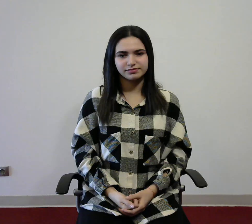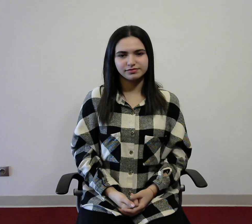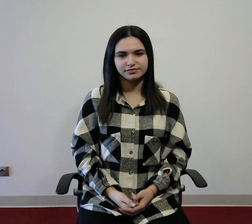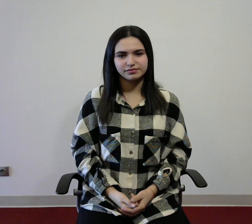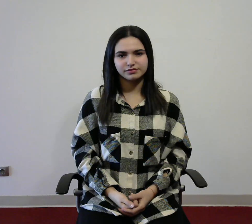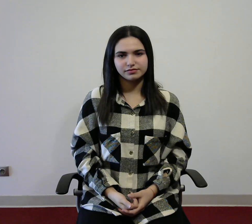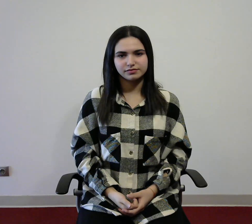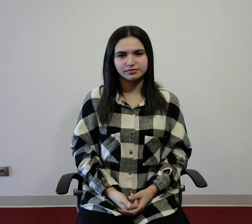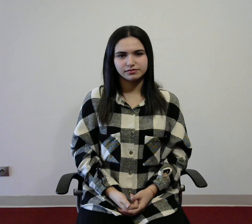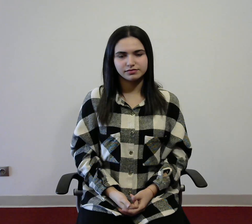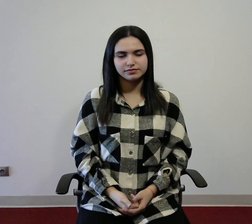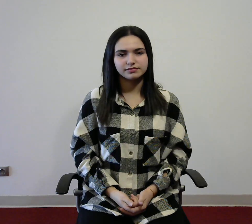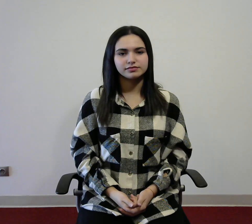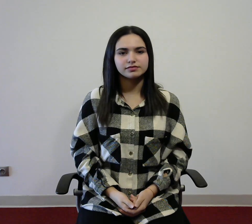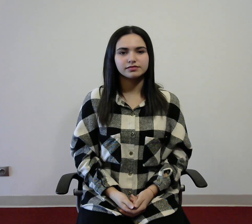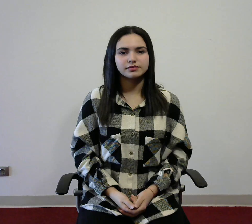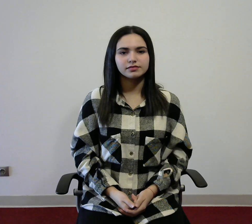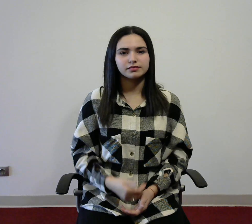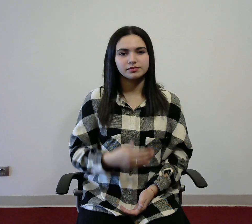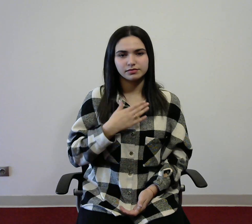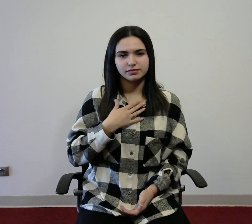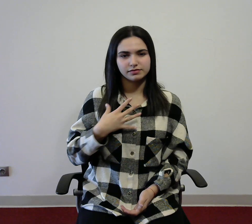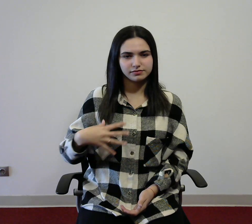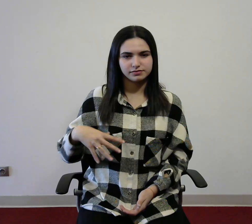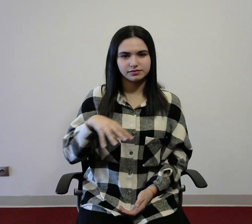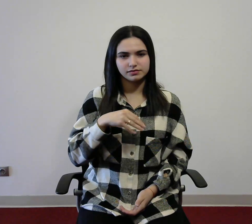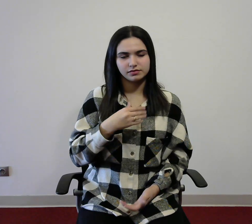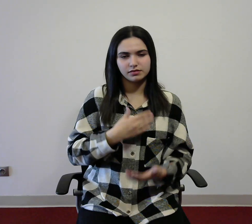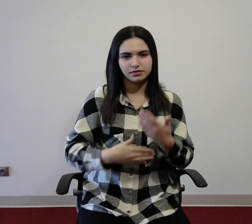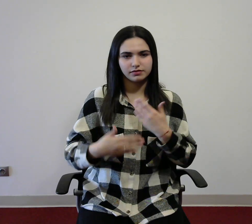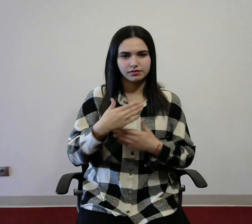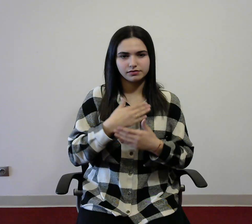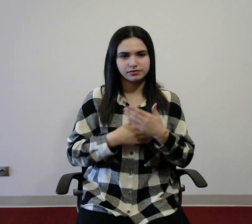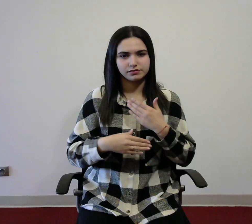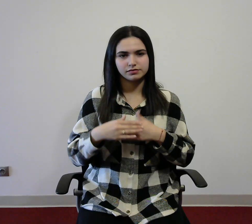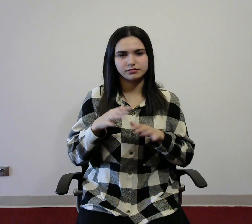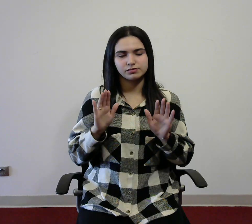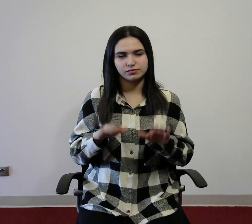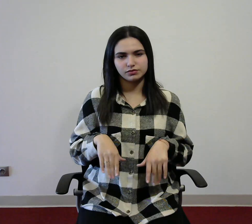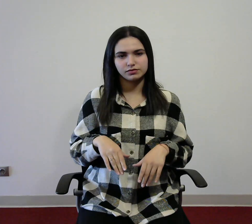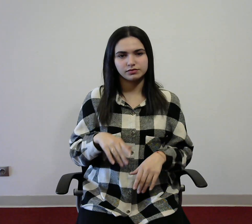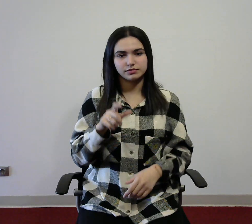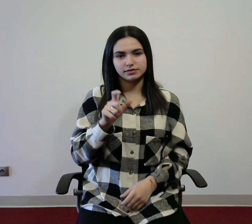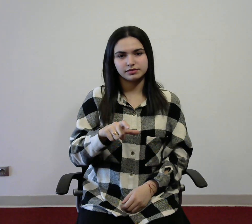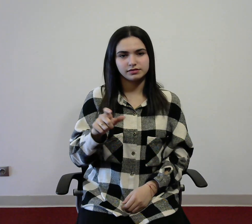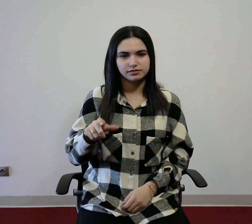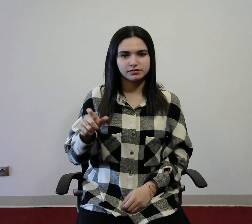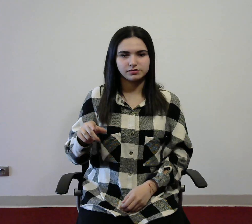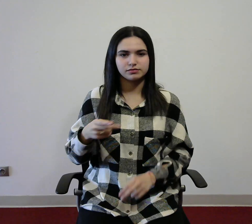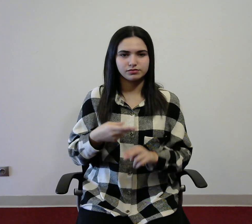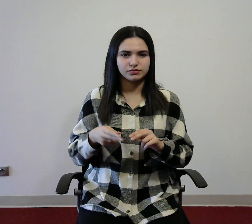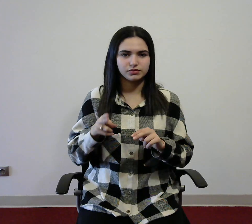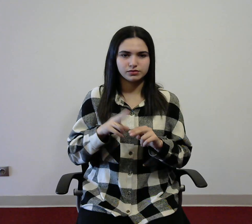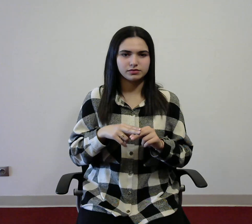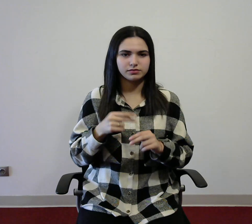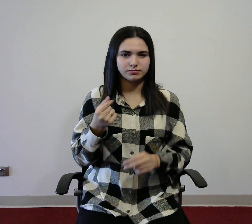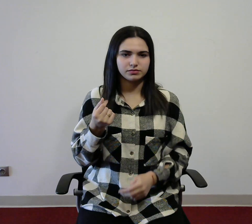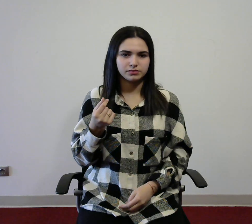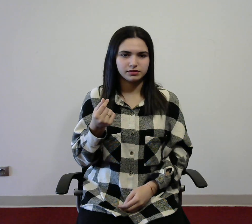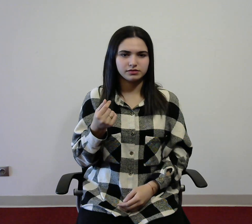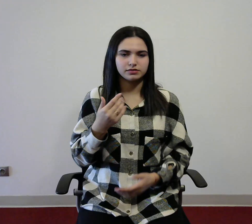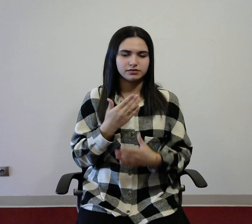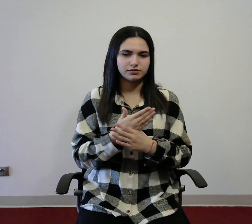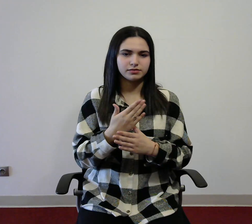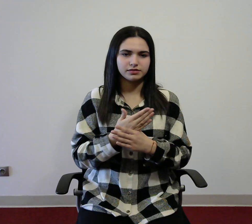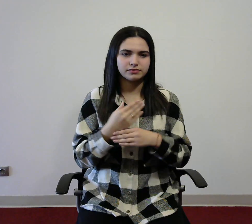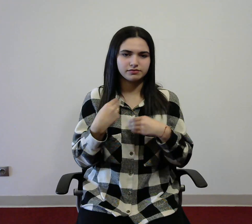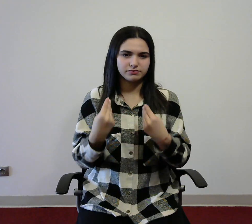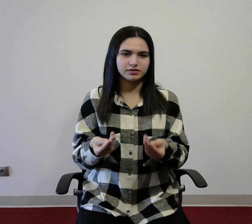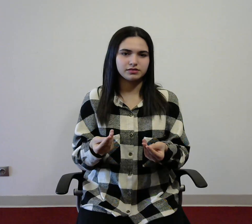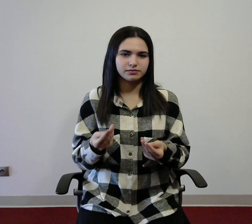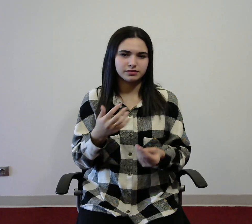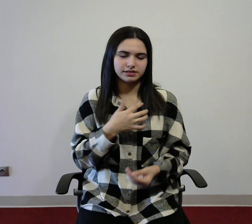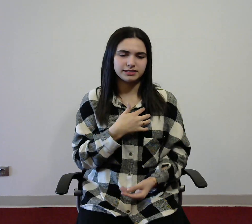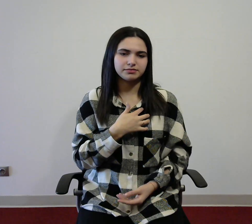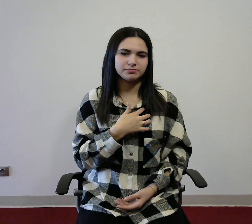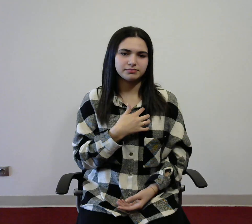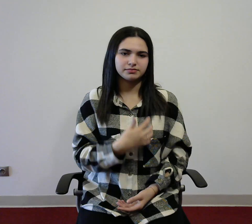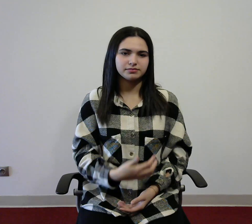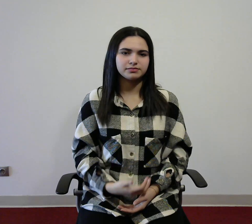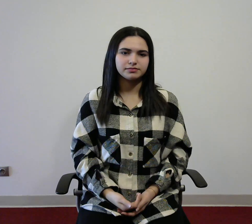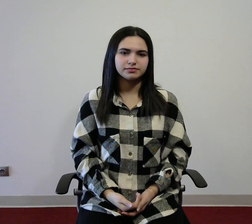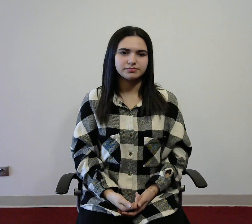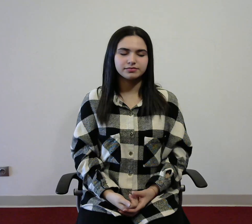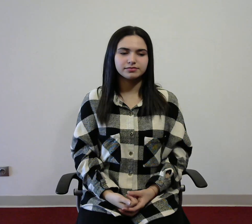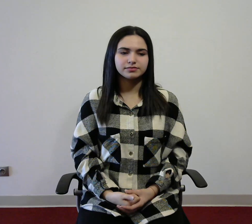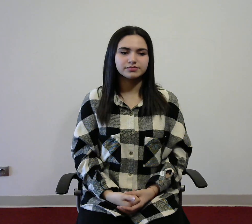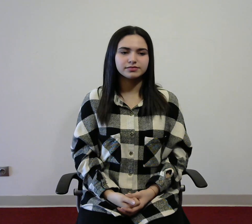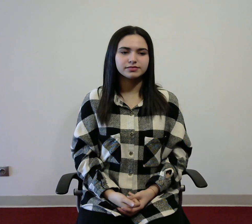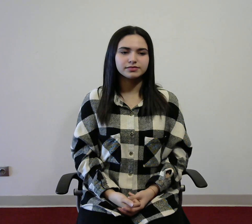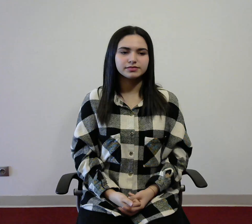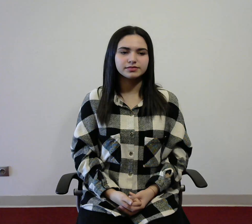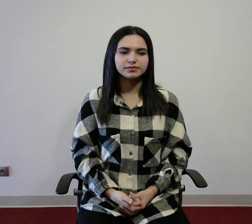Biz əlilliyi olan şəxslər üçün pul yardım vermək istəyirik